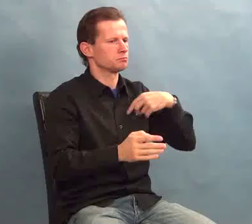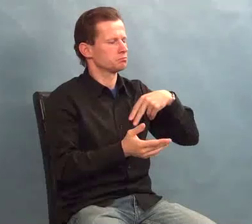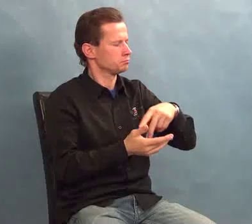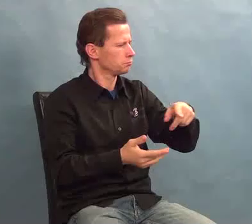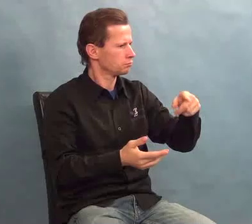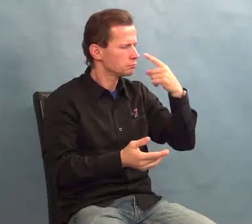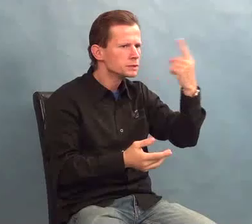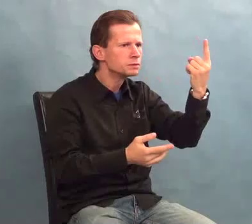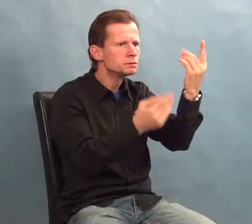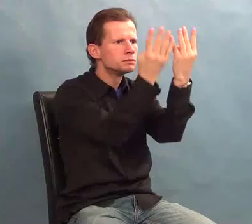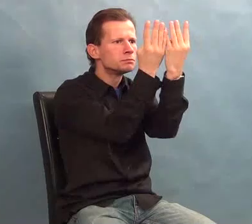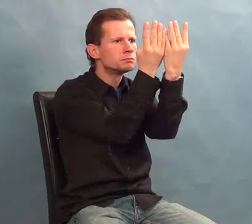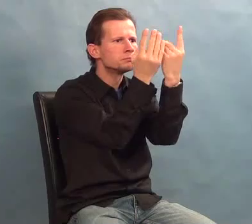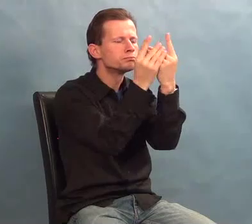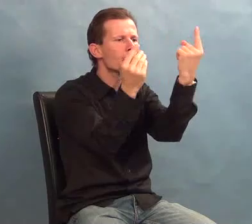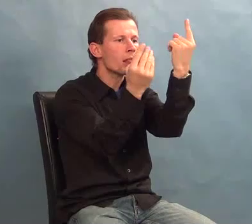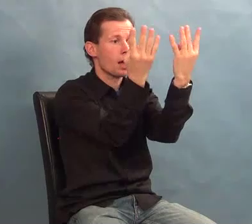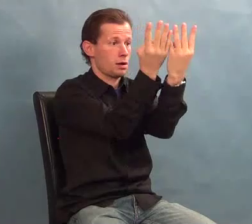On szedł i zauważył, że brakuje jednego kawałka płotu.